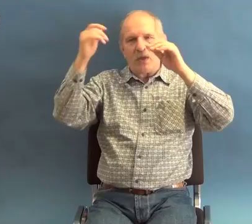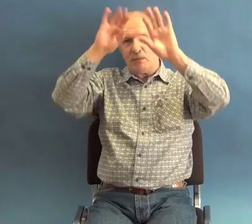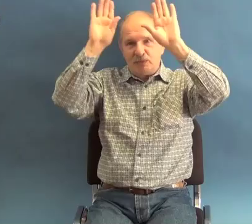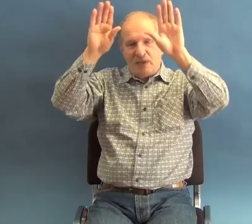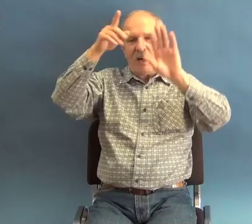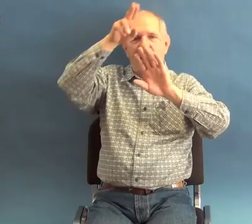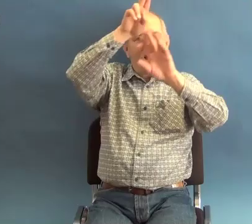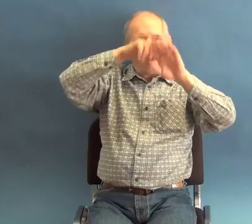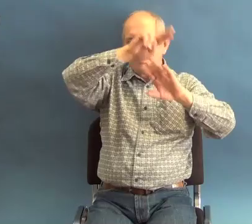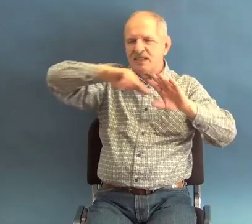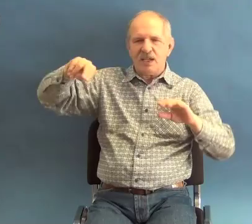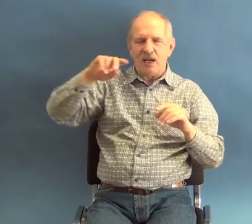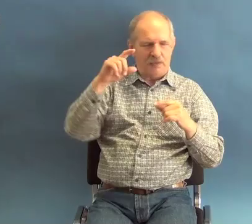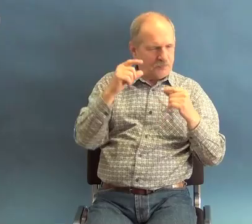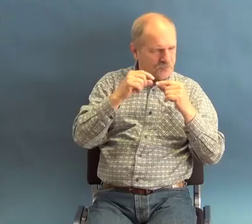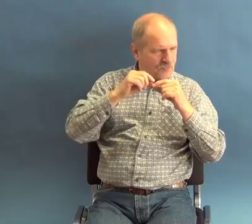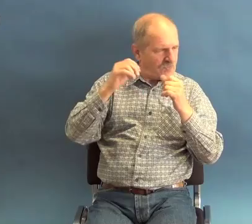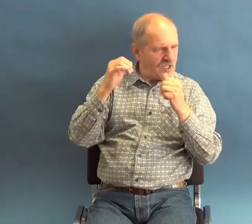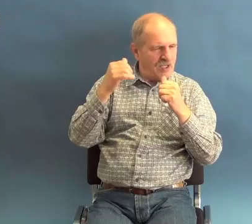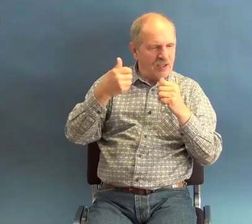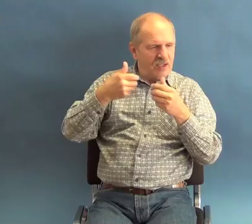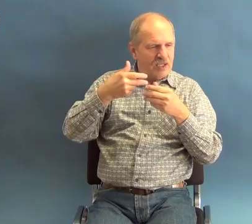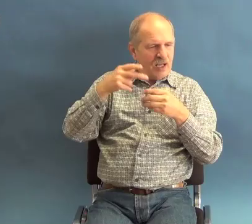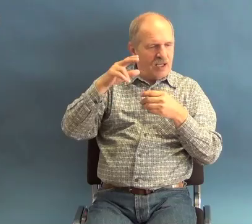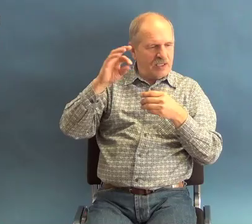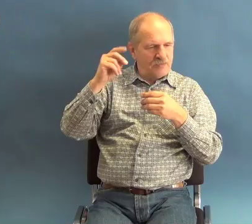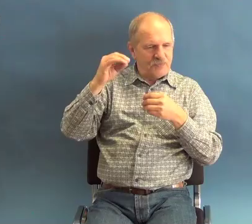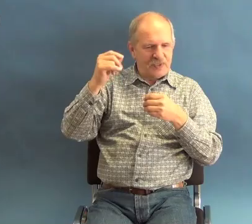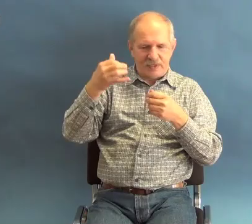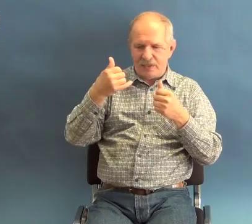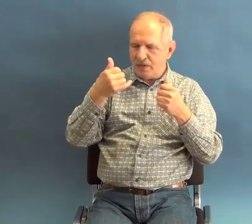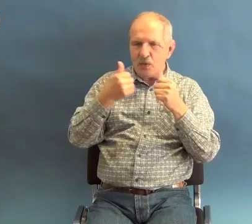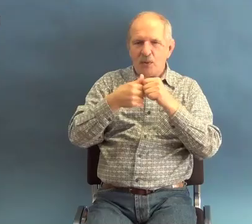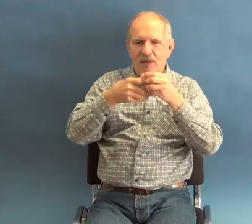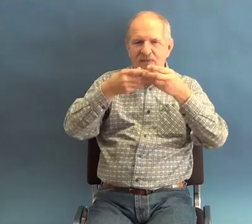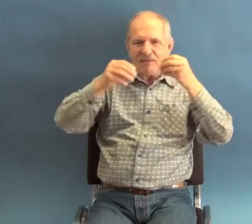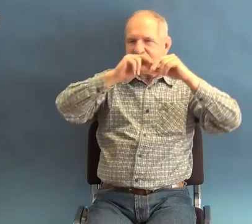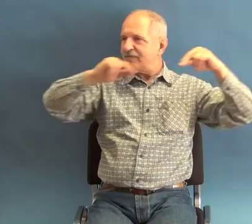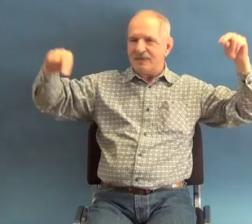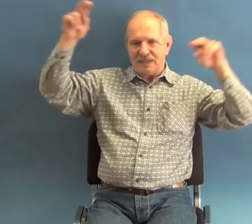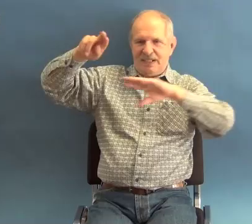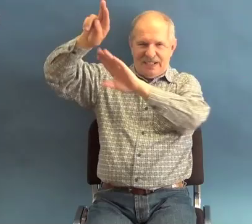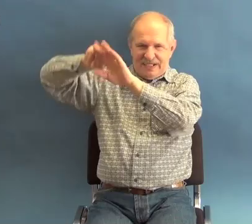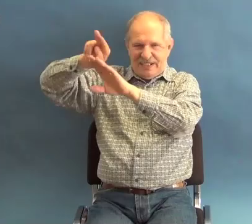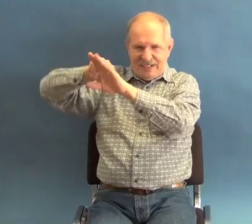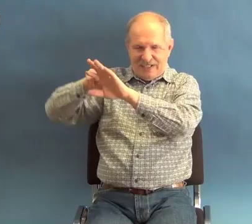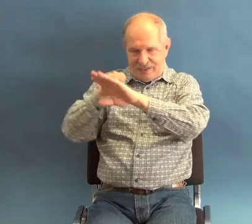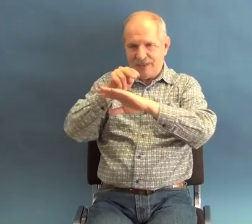Teraz okleja szybę czymś gumowym.